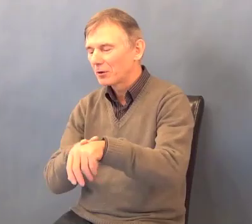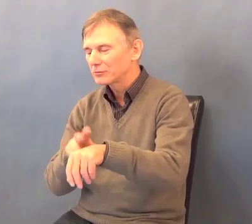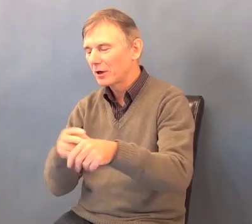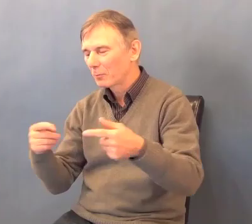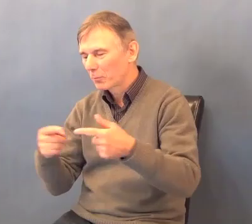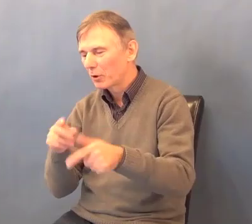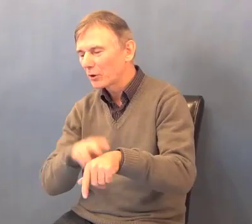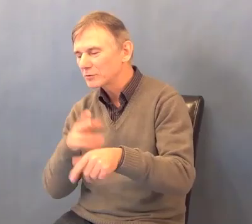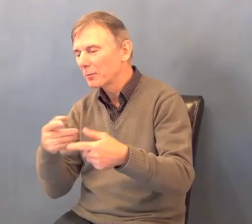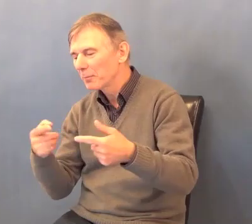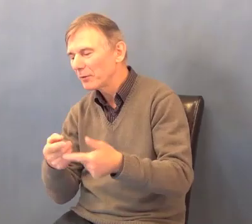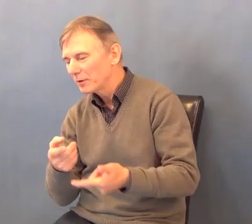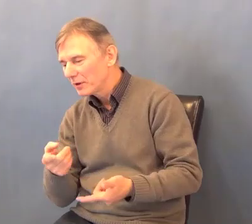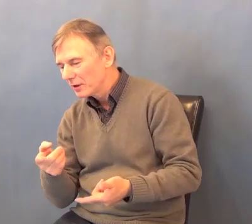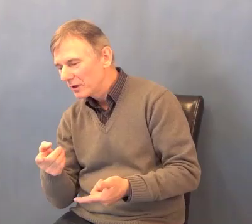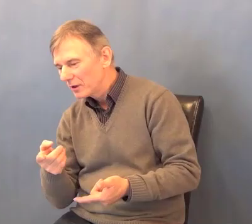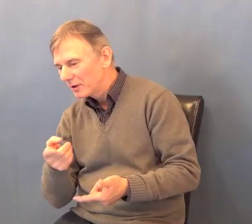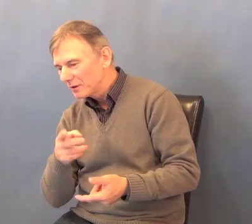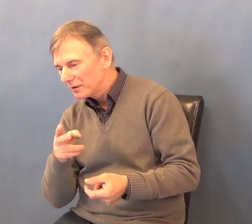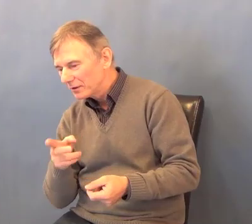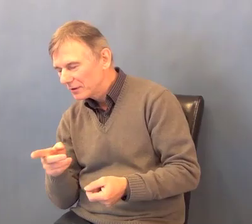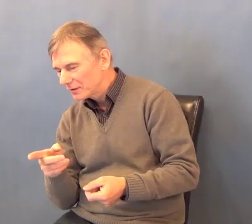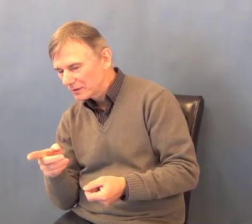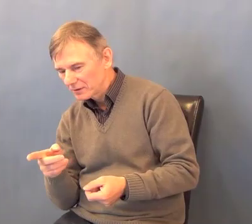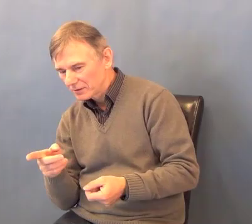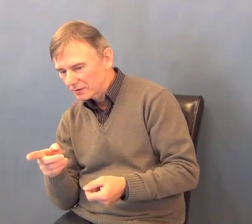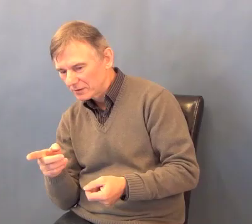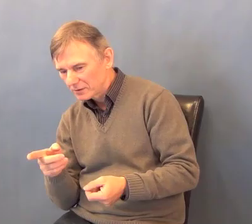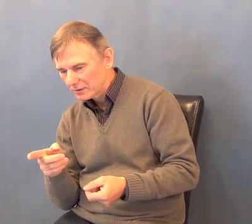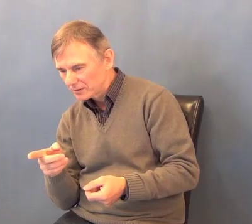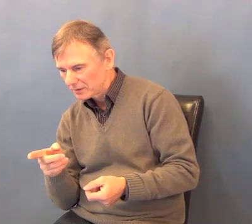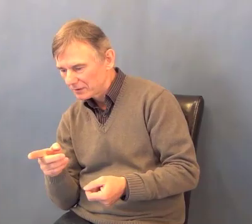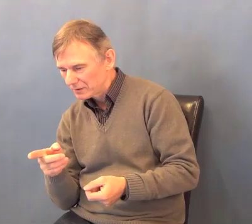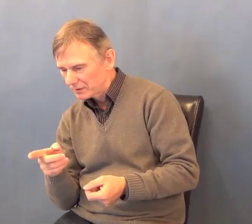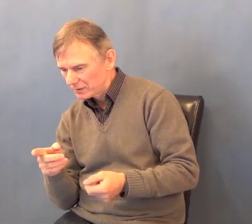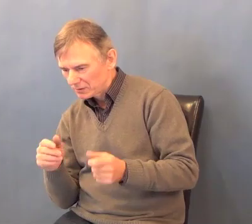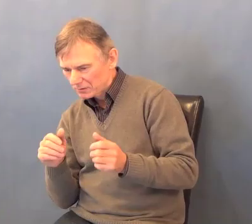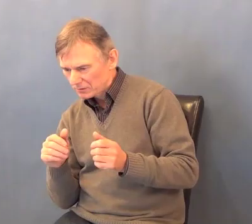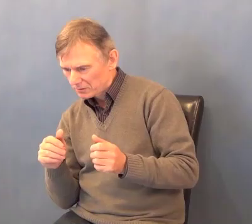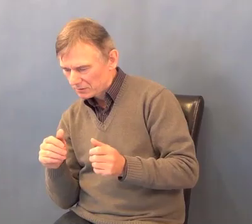Która godzina nam pasuje?